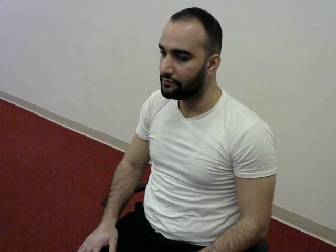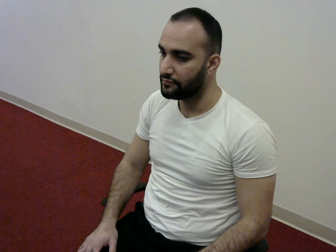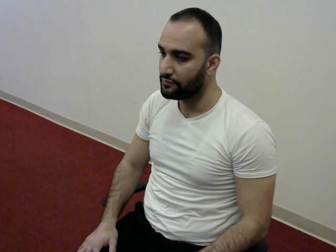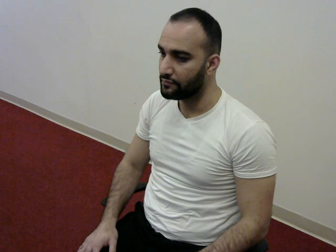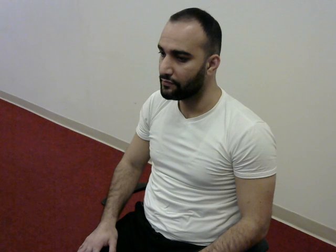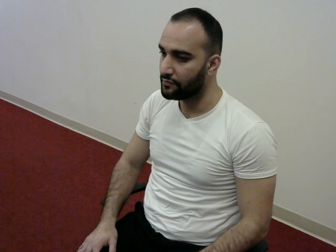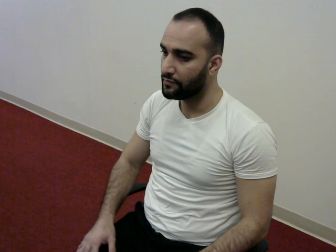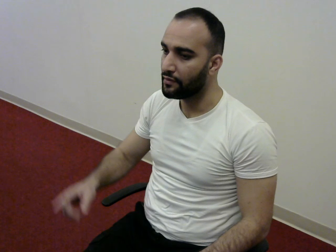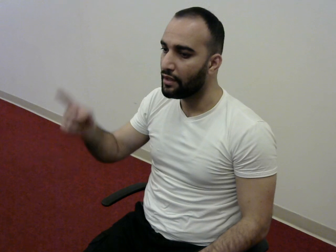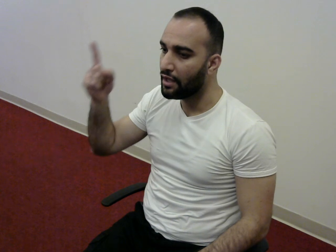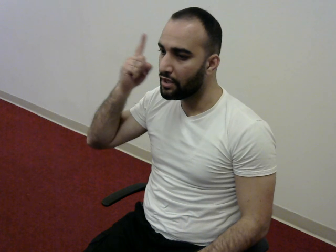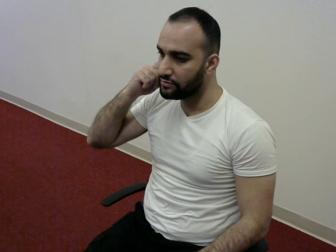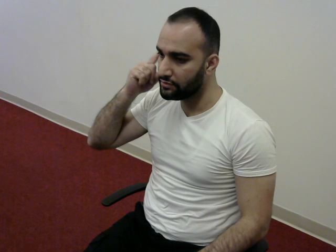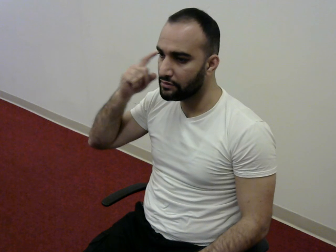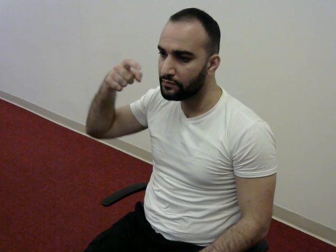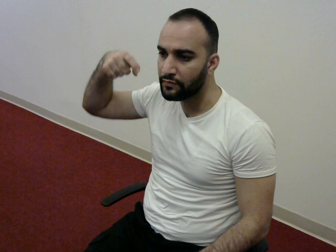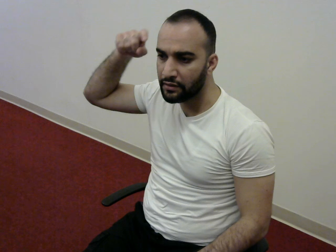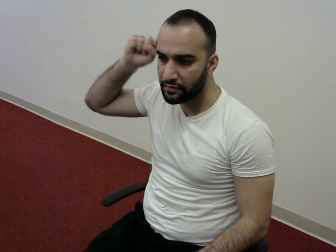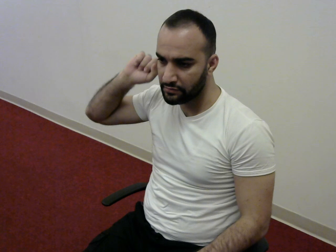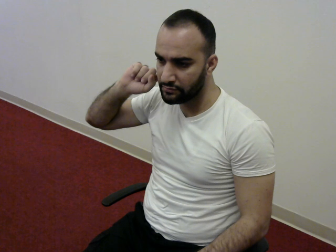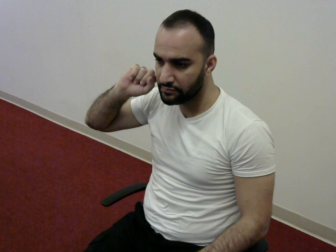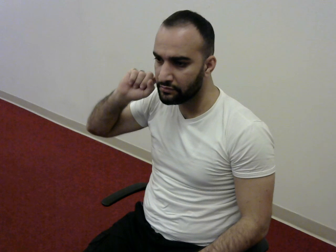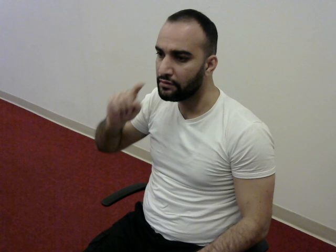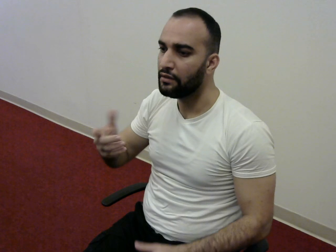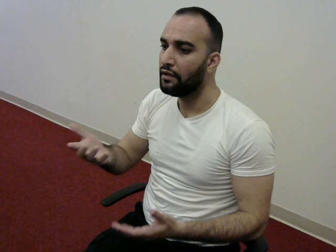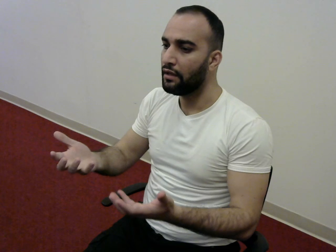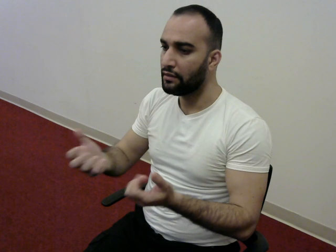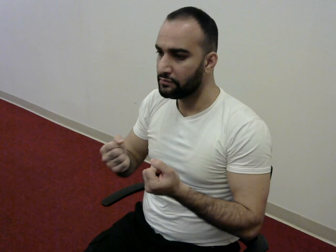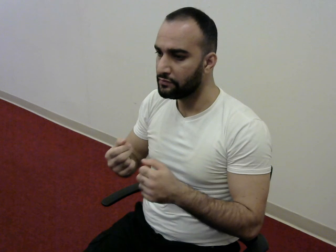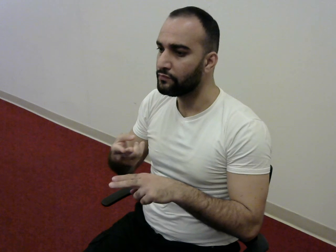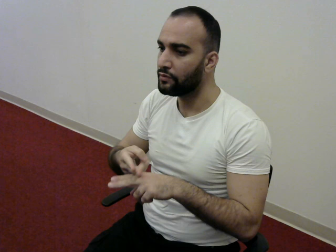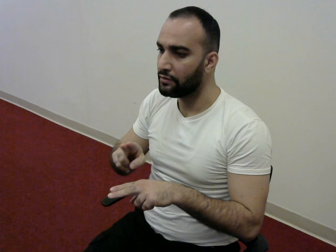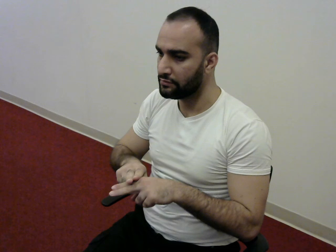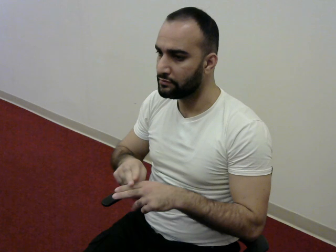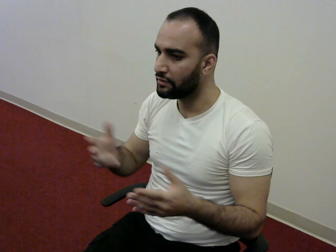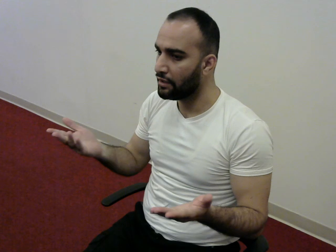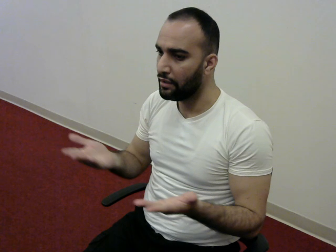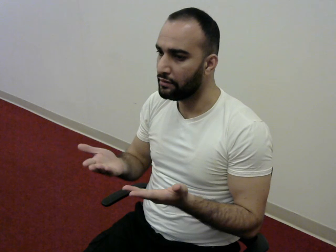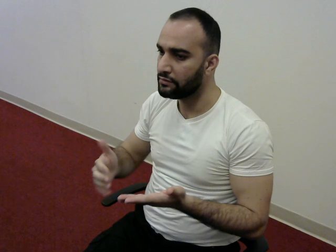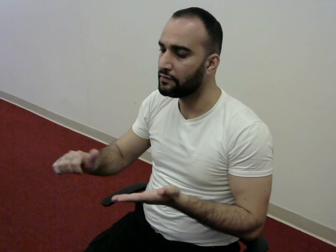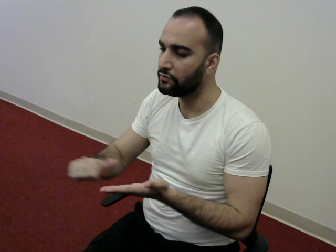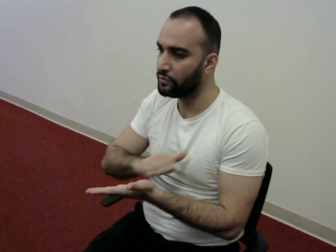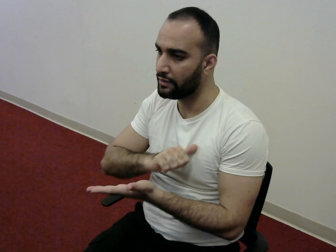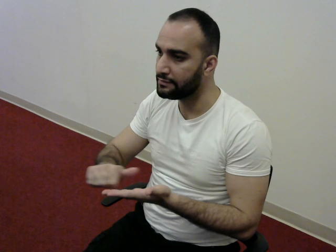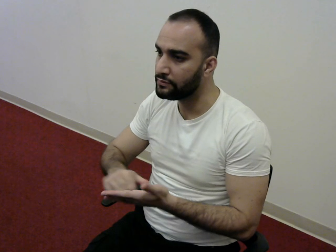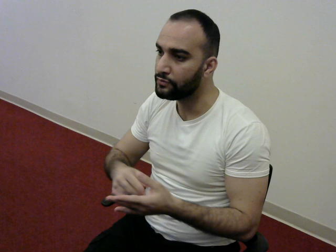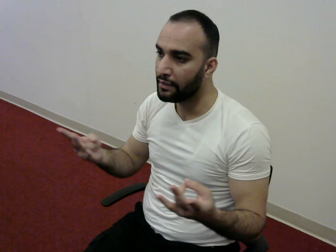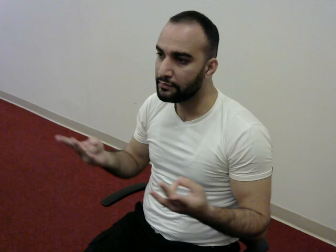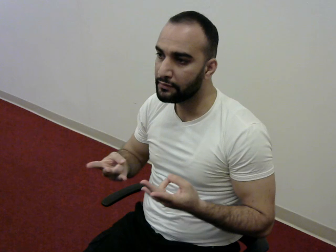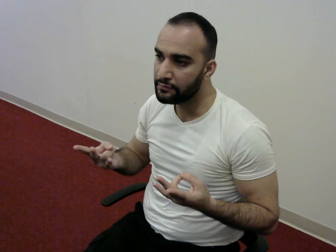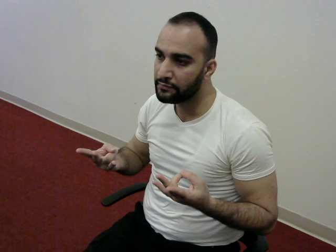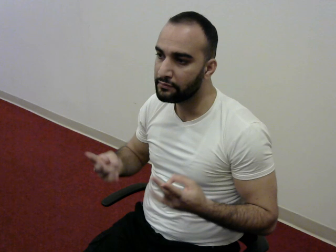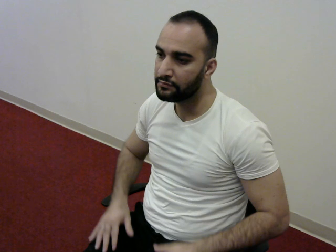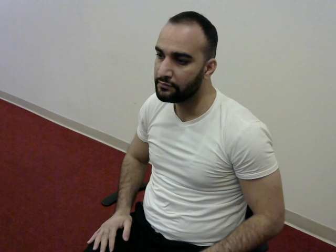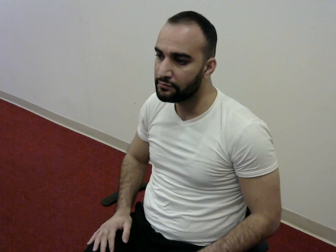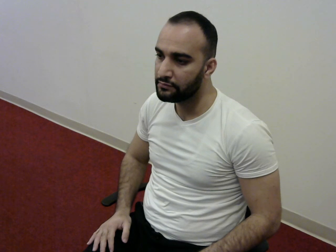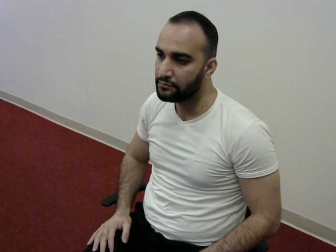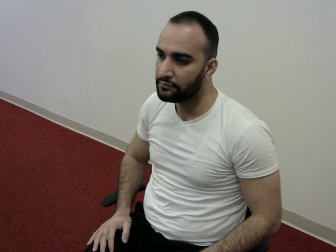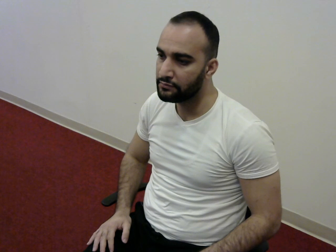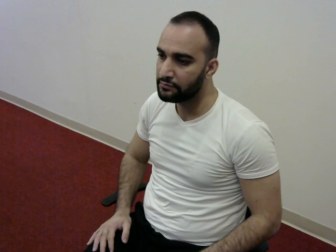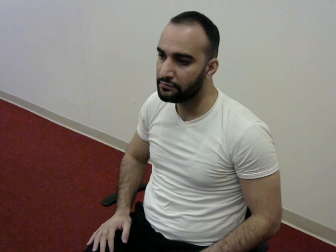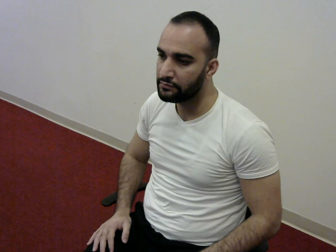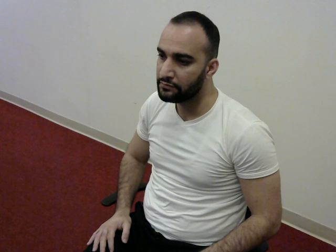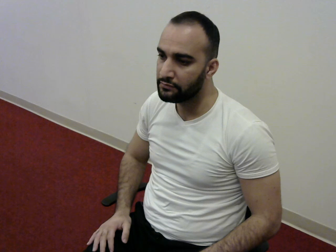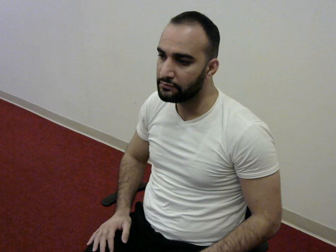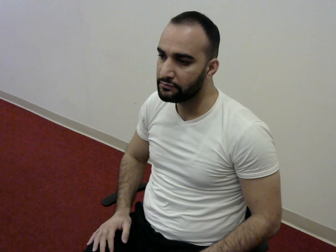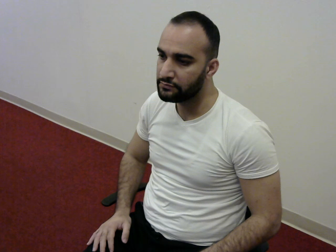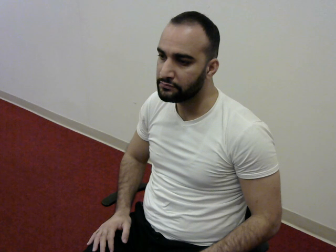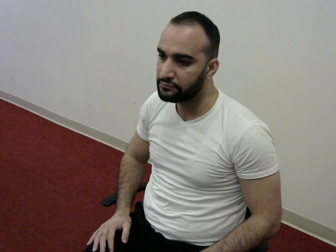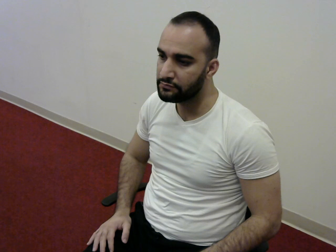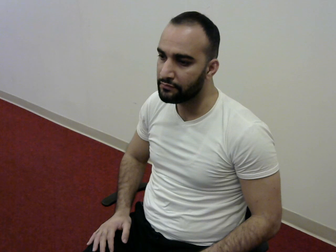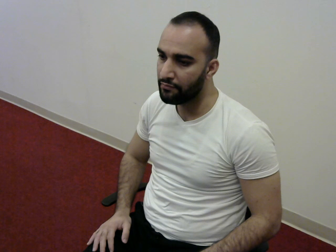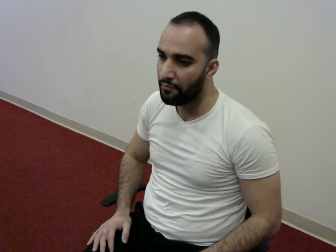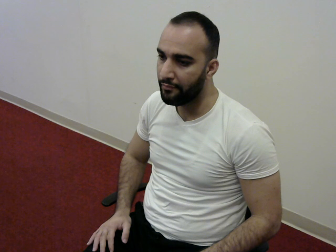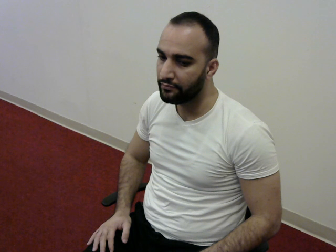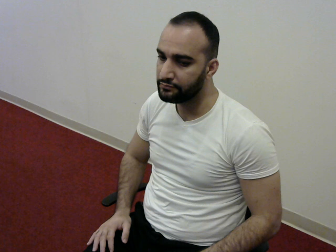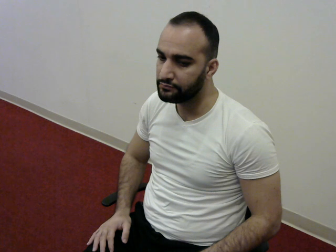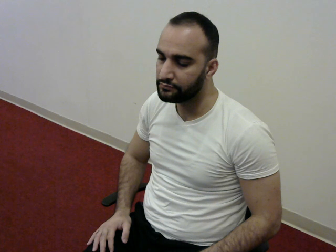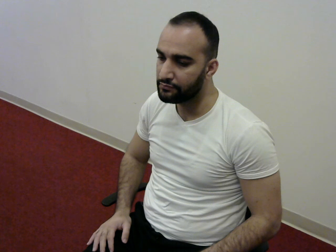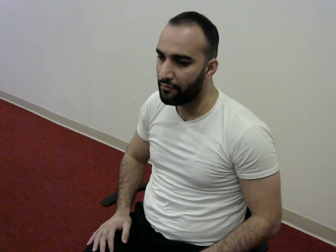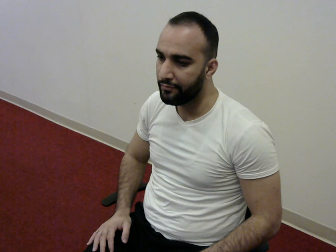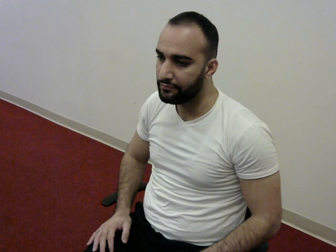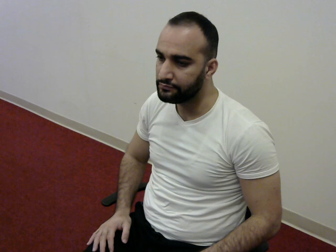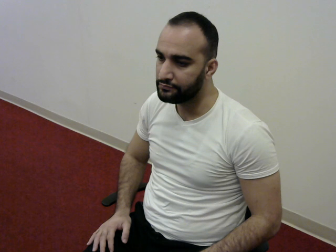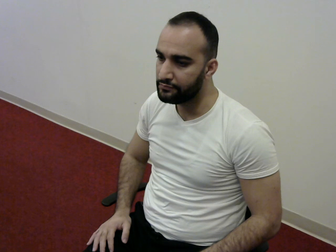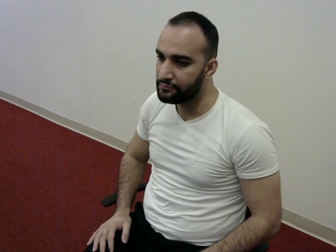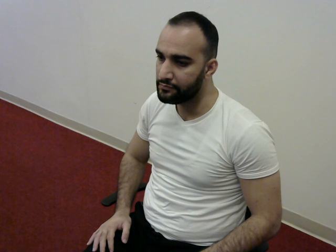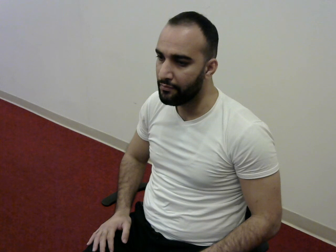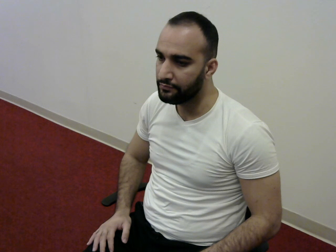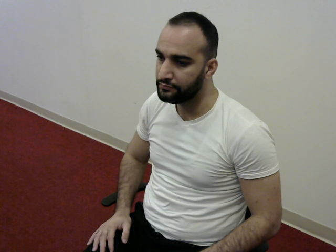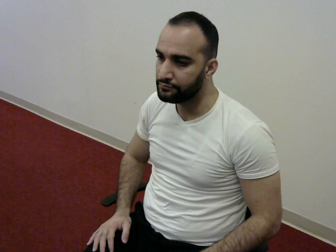Eşitmə aparatı alınması üçün hansı sənədlər tələb edilir?